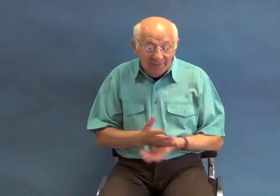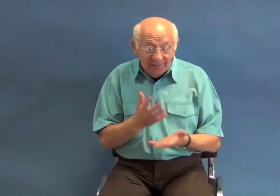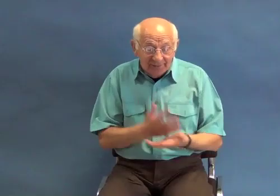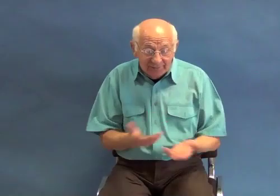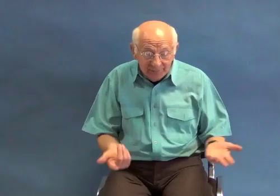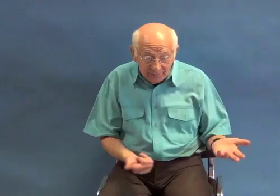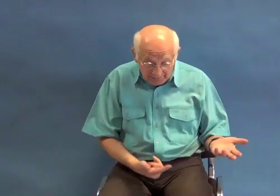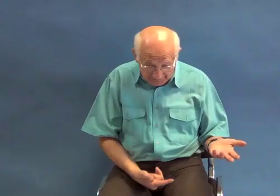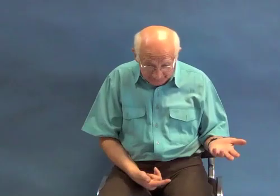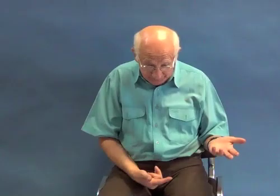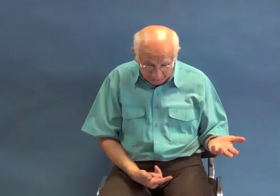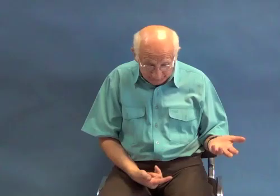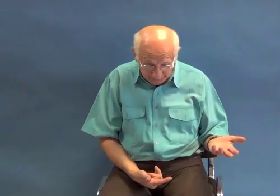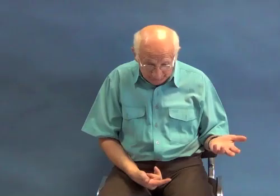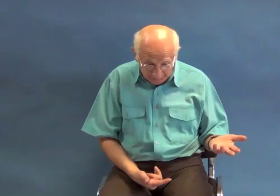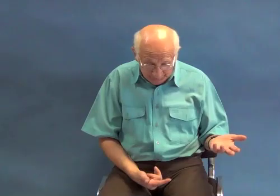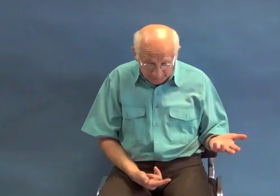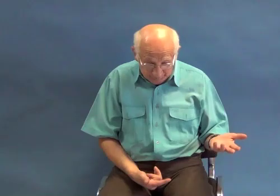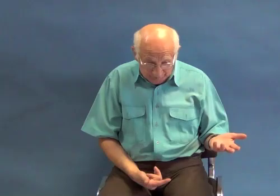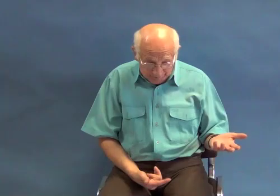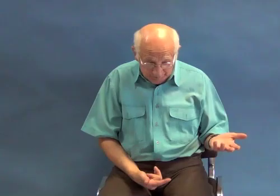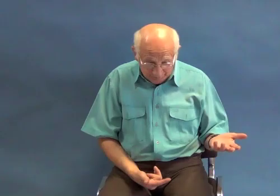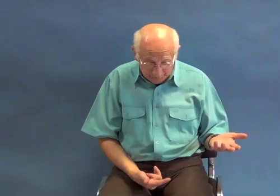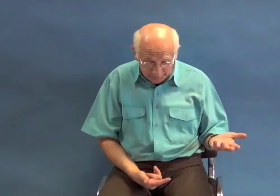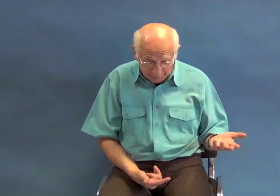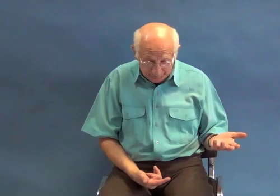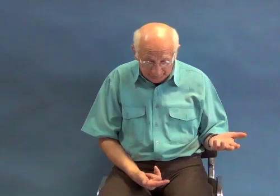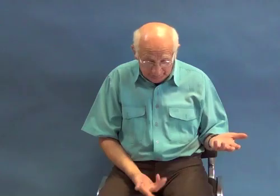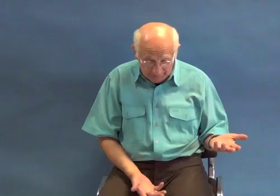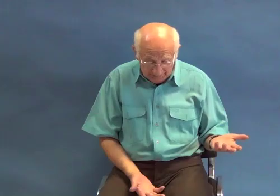Jak pomagać?